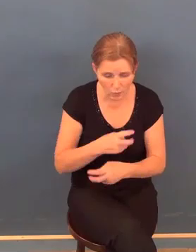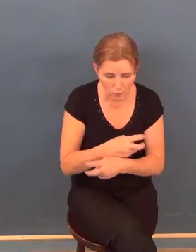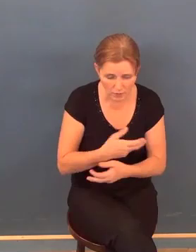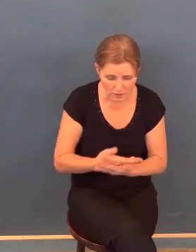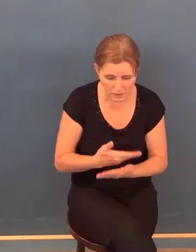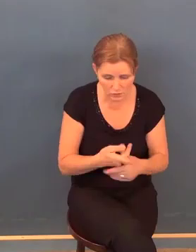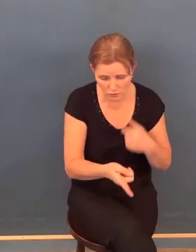Dlaczego tu jest trupia czaszka?